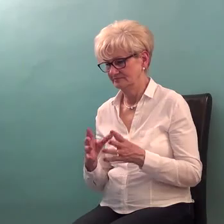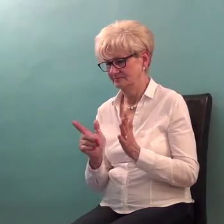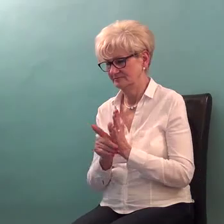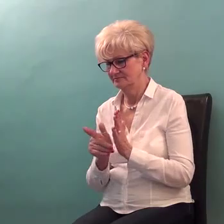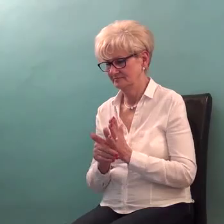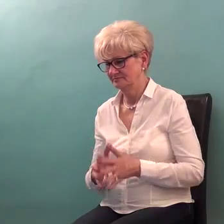Siedemnastego.